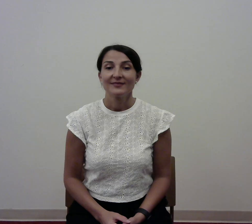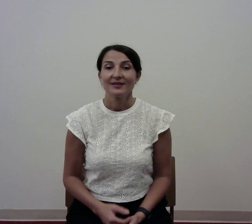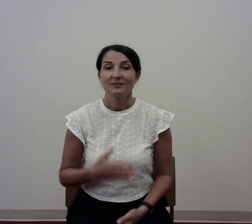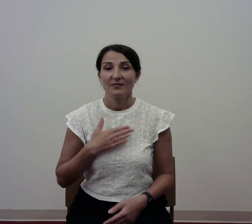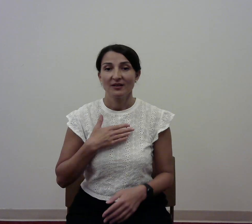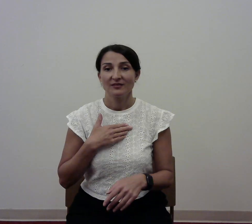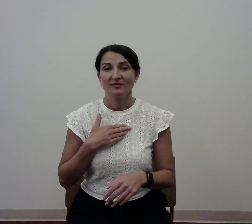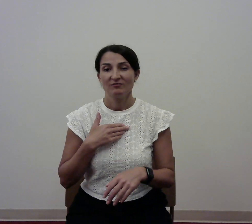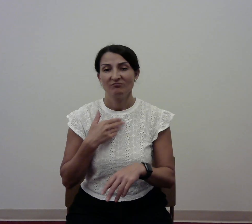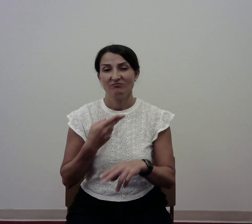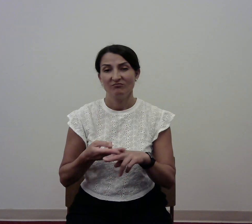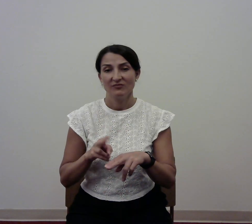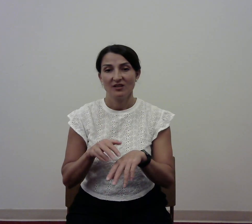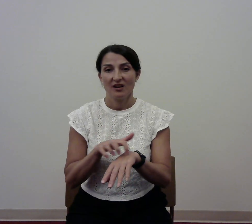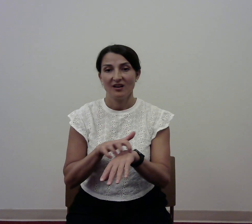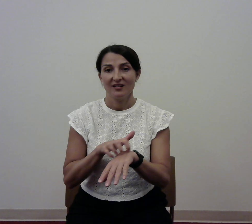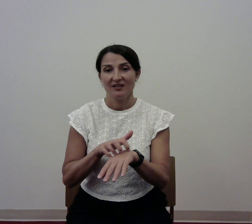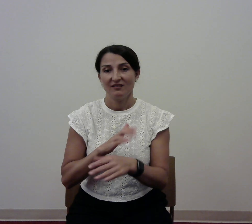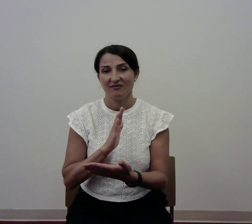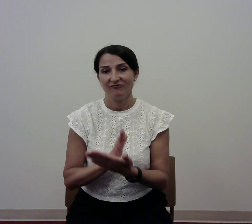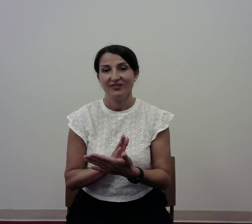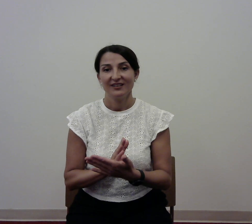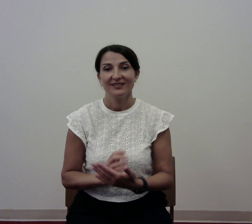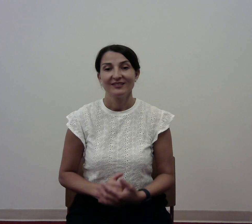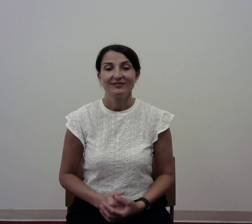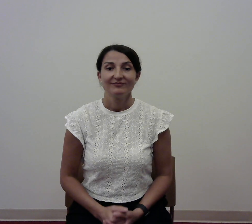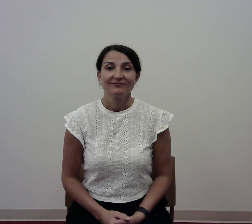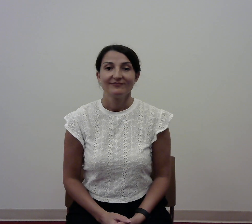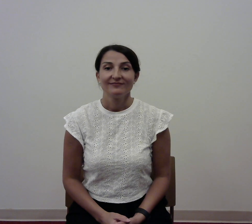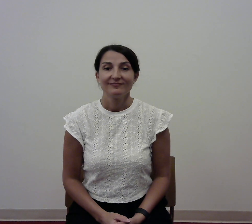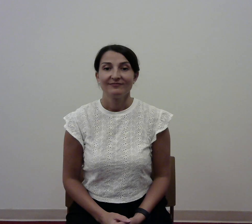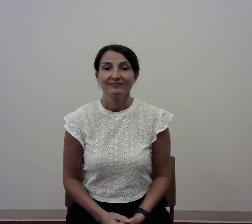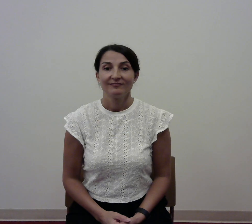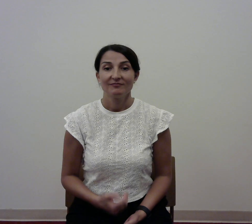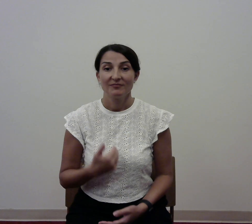Mənim buna alergiyam var